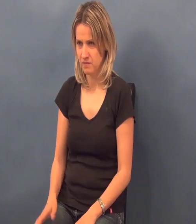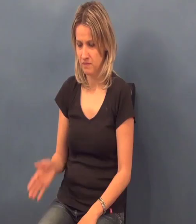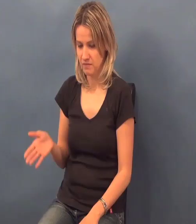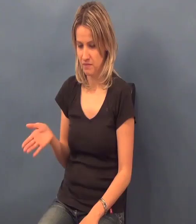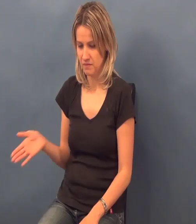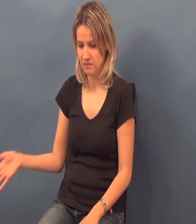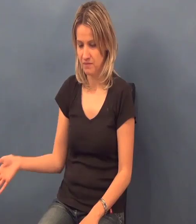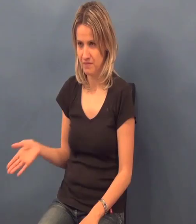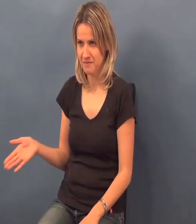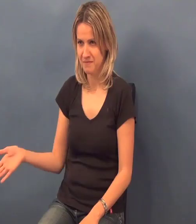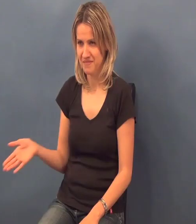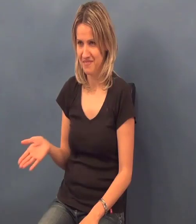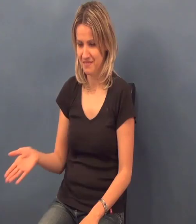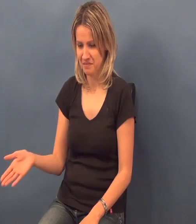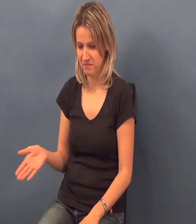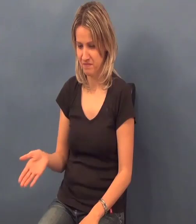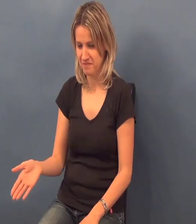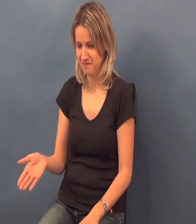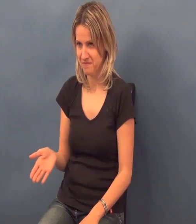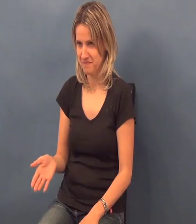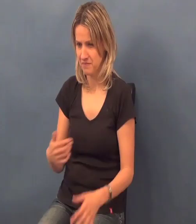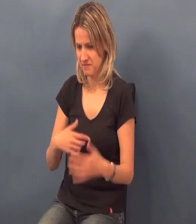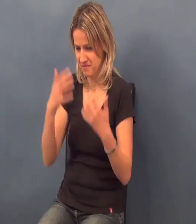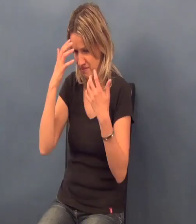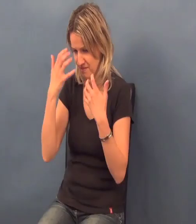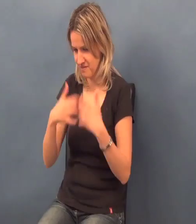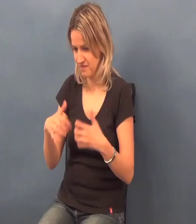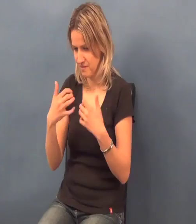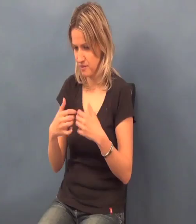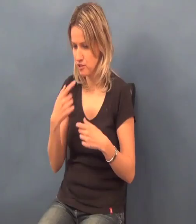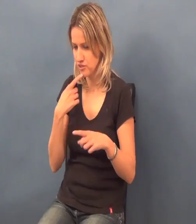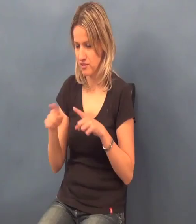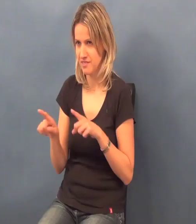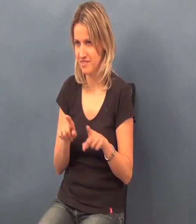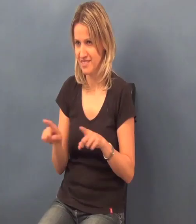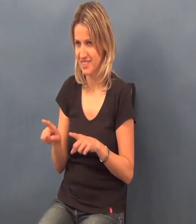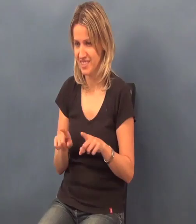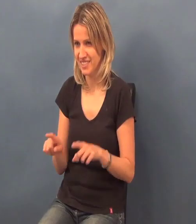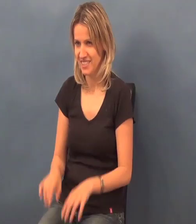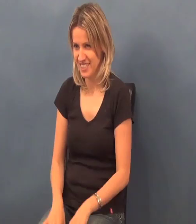Piłować. Myślę, co znaczy ten znak.